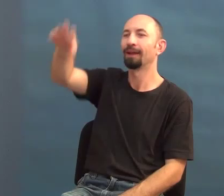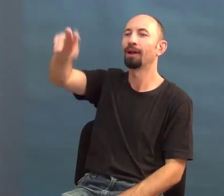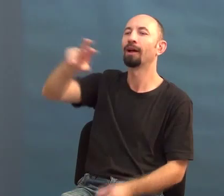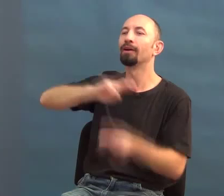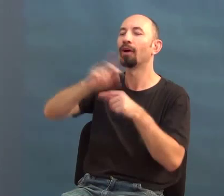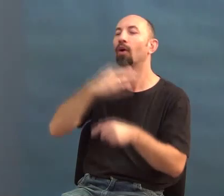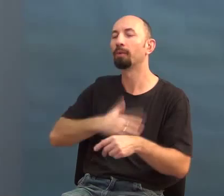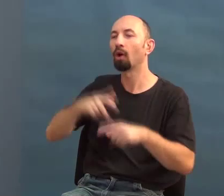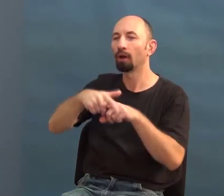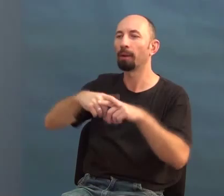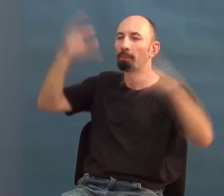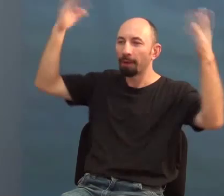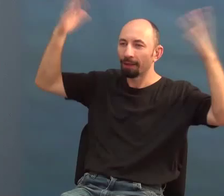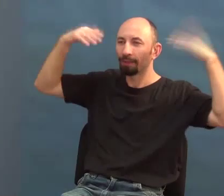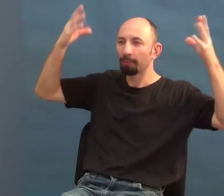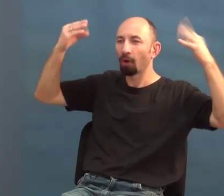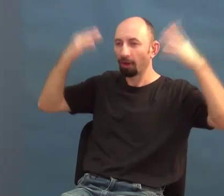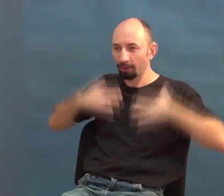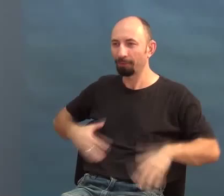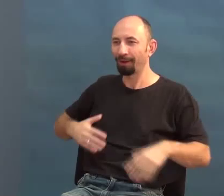Niektóre konie lubią stać w deszczu i się moczyć.